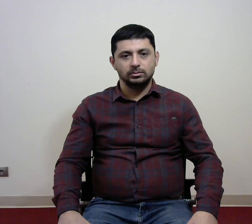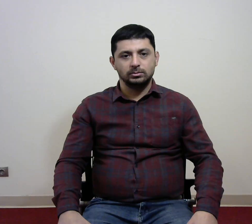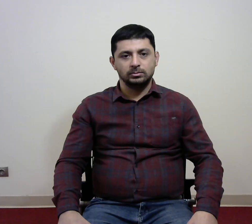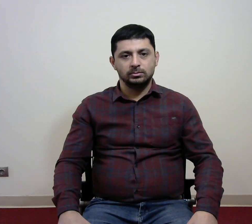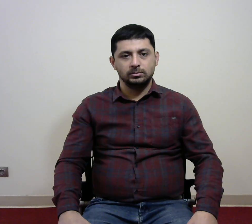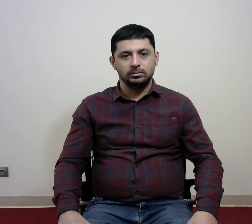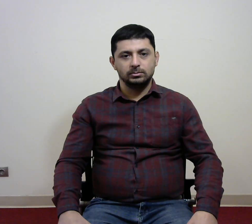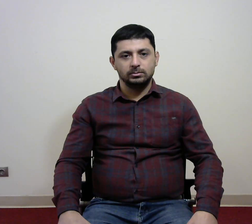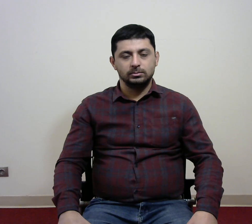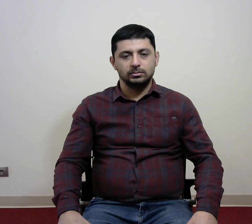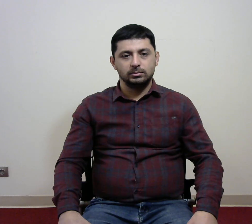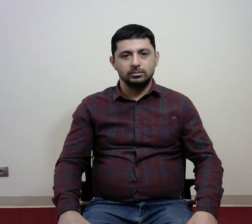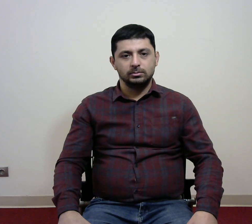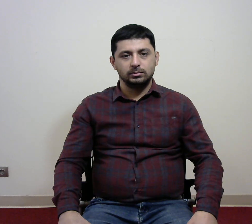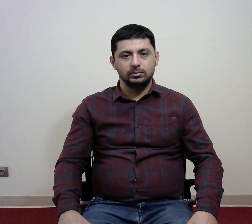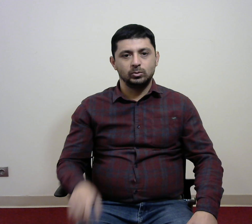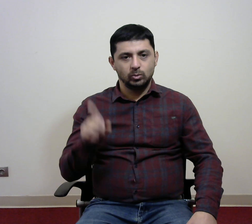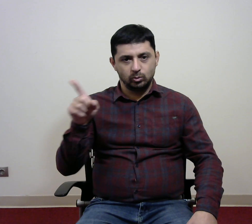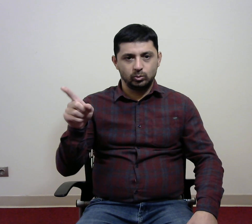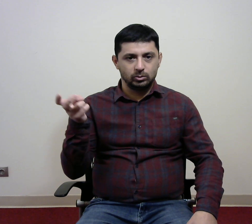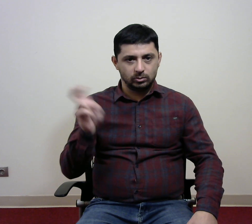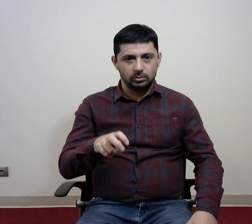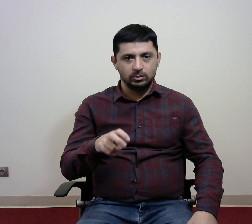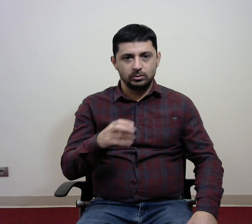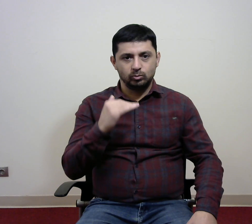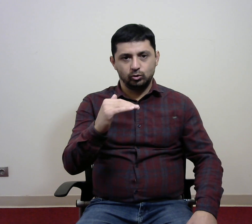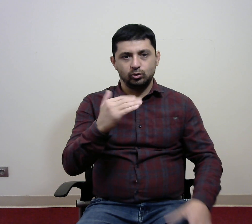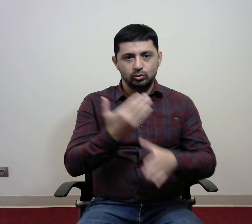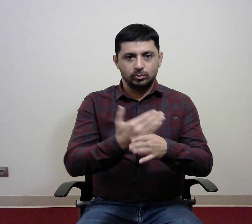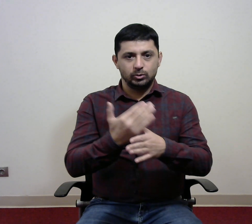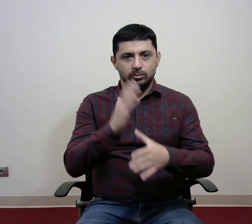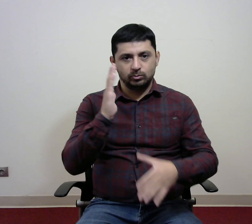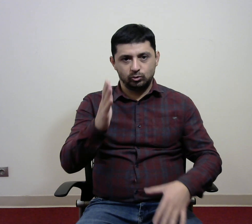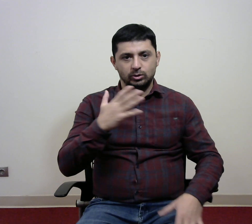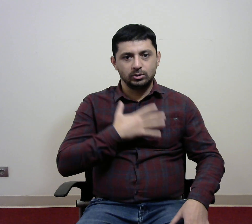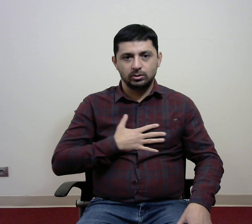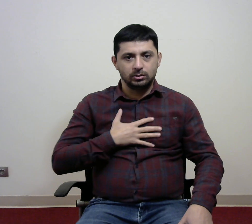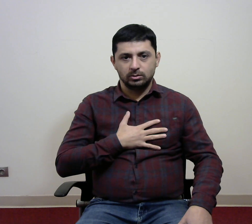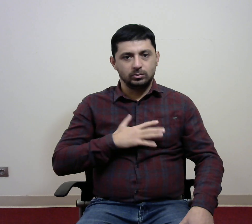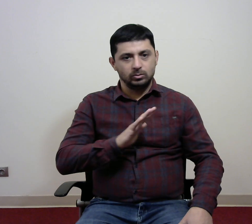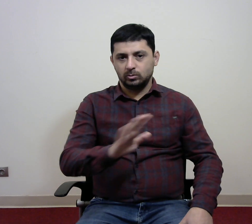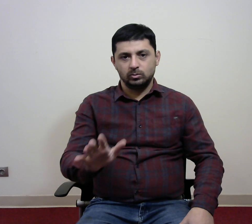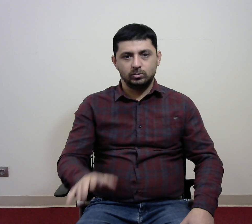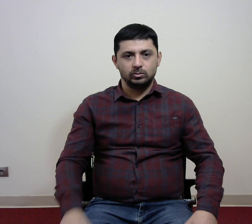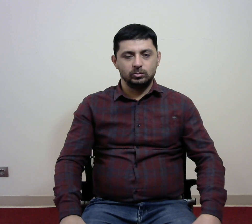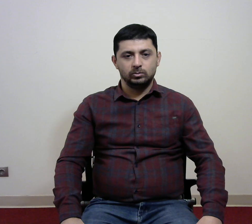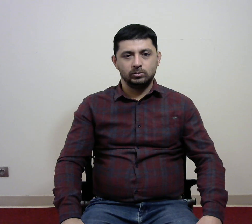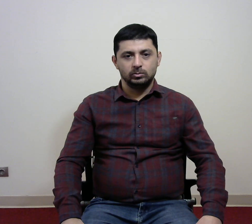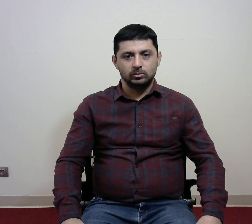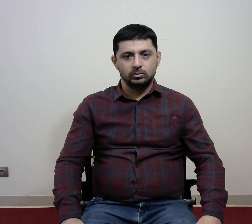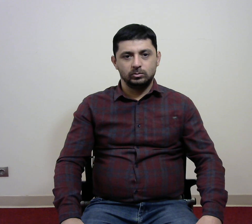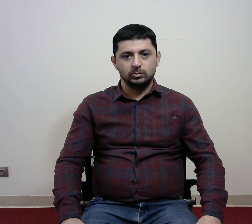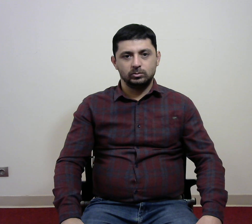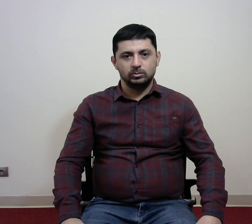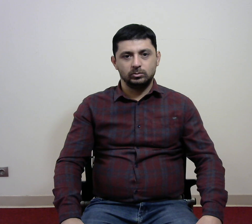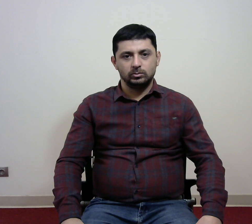O gəlib sizə kömək edəcək, narahat olmayın